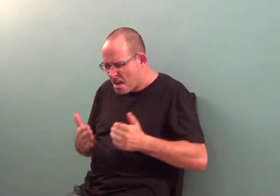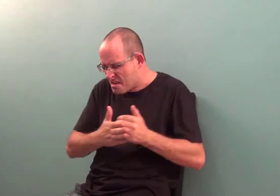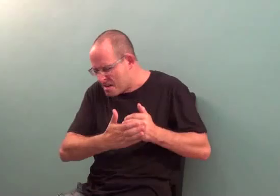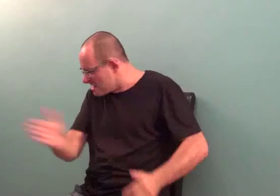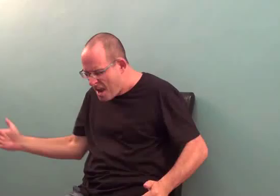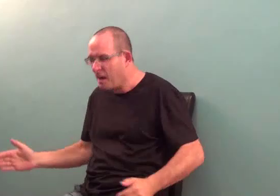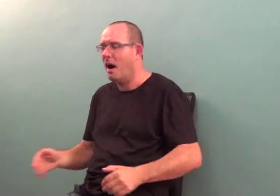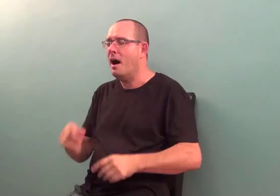Z impetem otwiera drzwi na oścież.